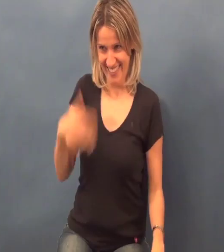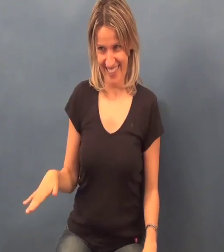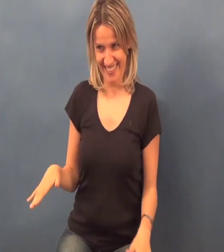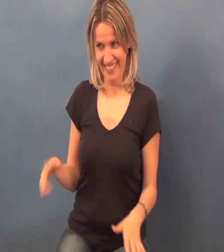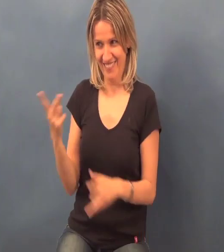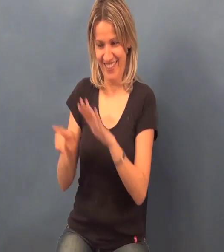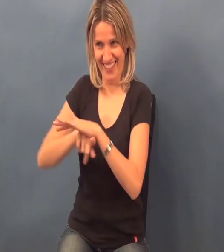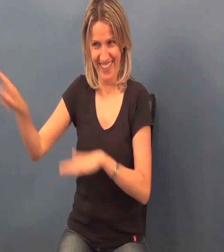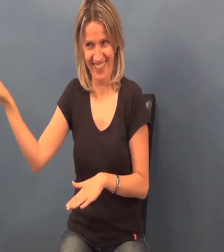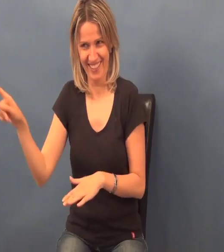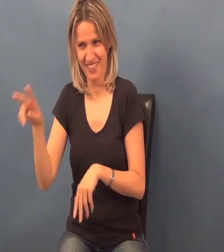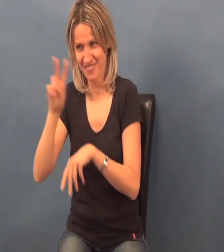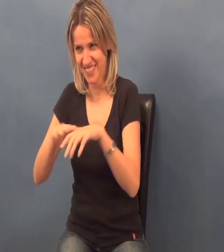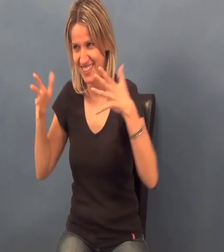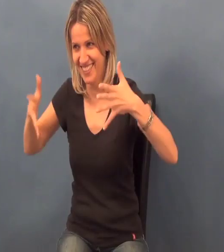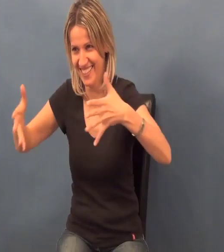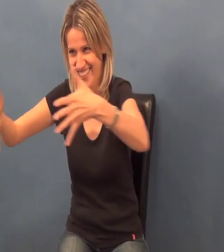Obaj uciekają, policjant ich goni.